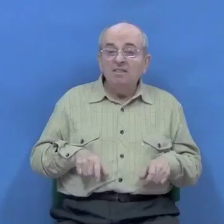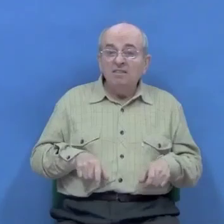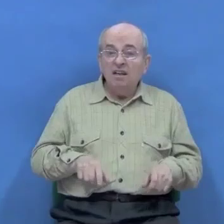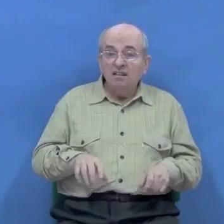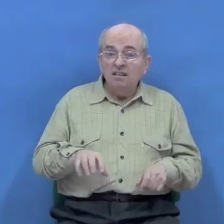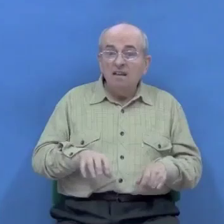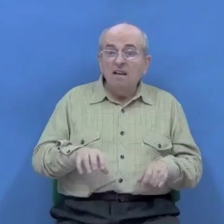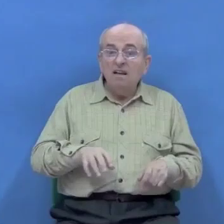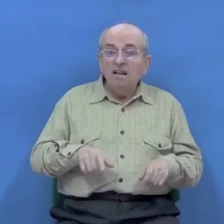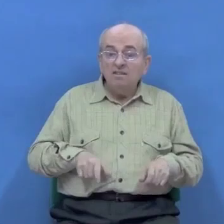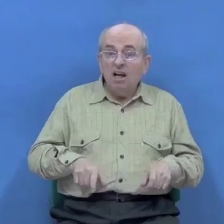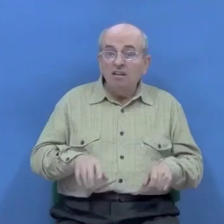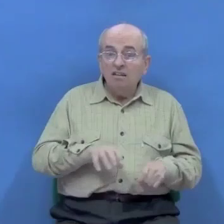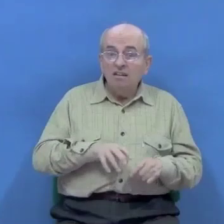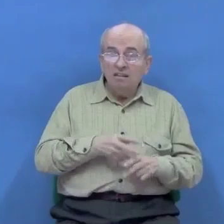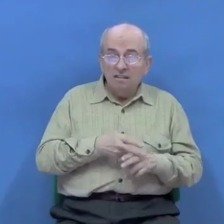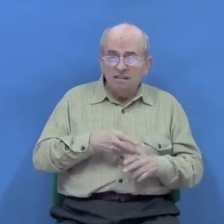Kradną tory.